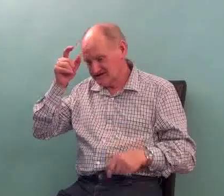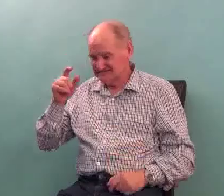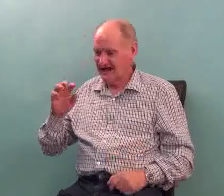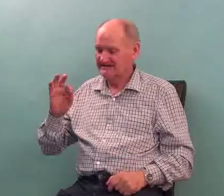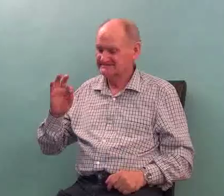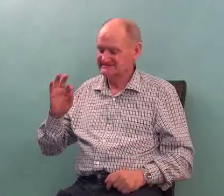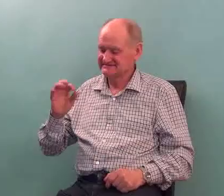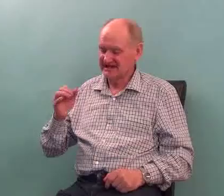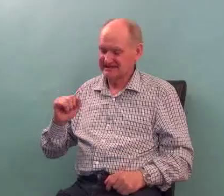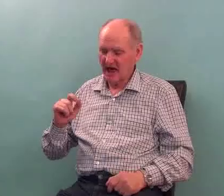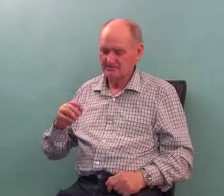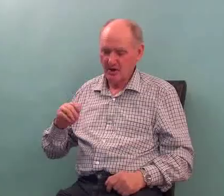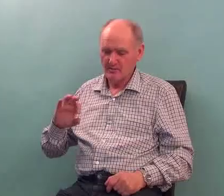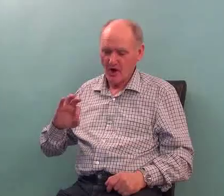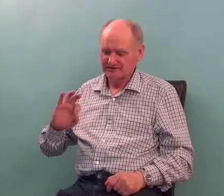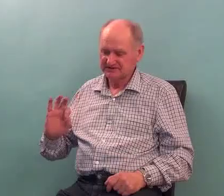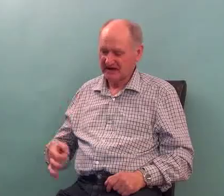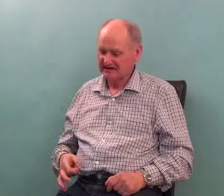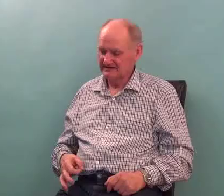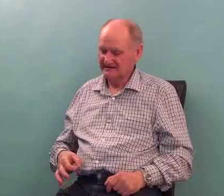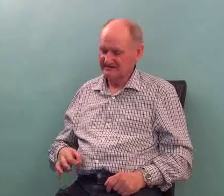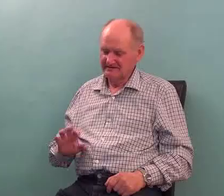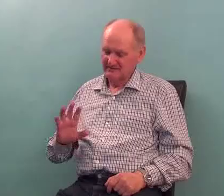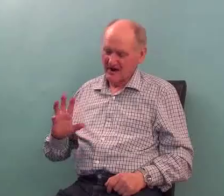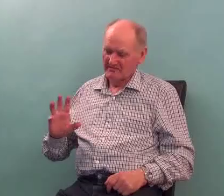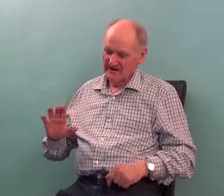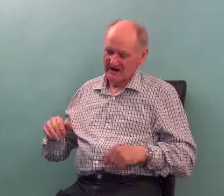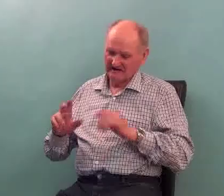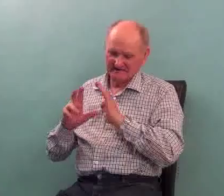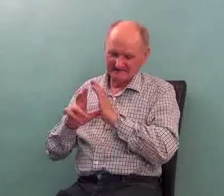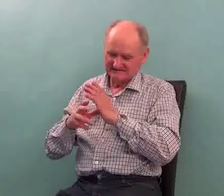(...) to piękne miasto.